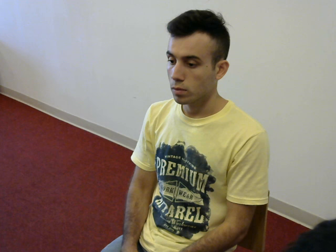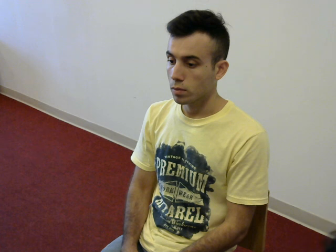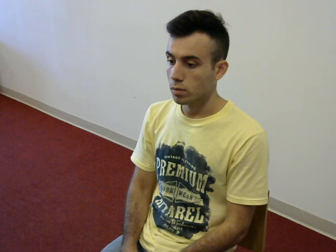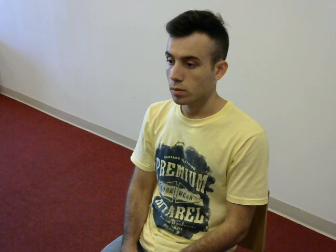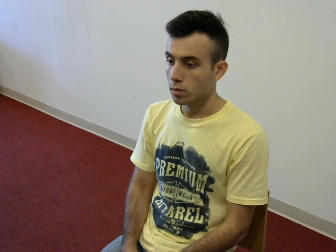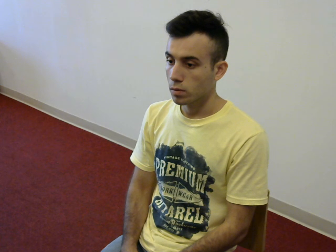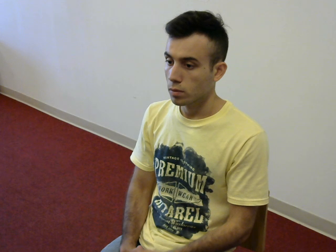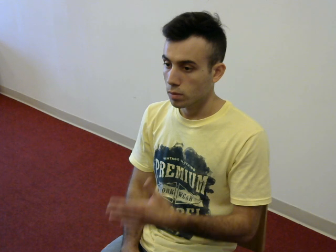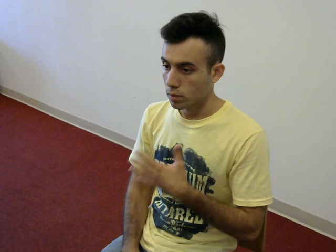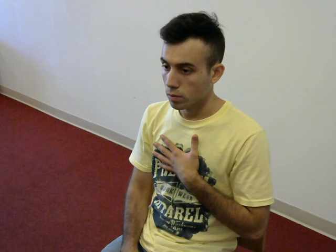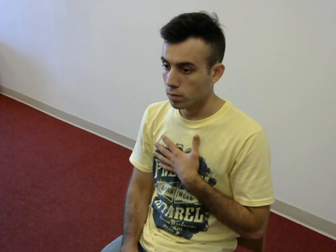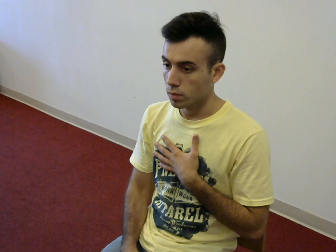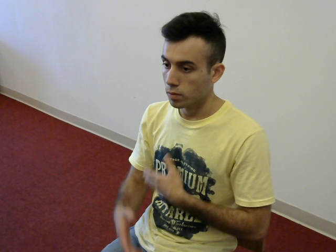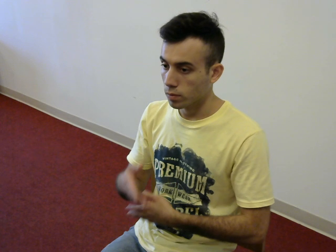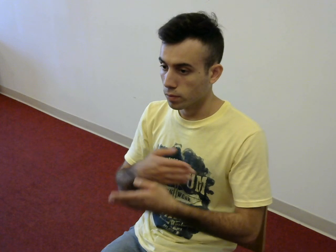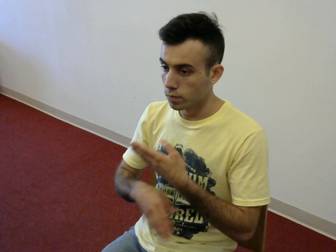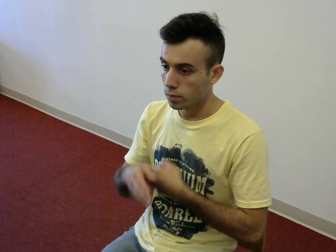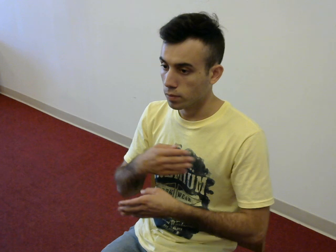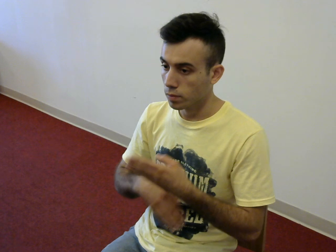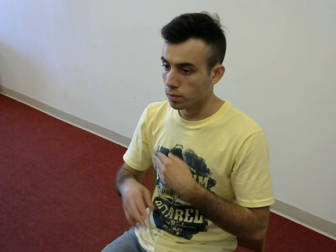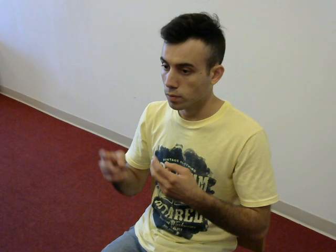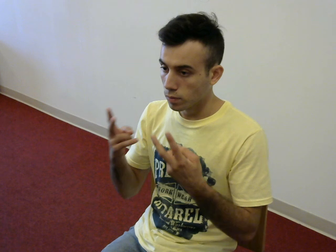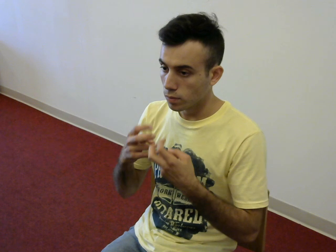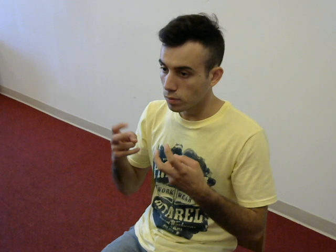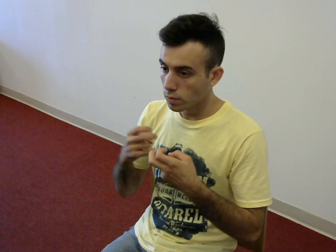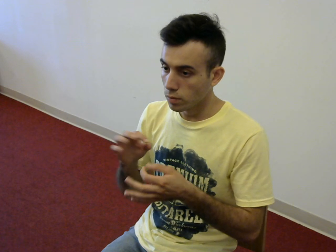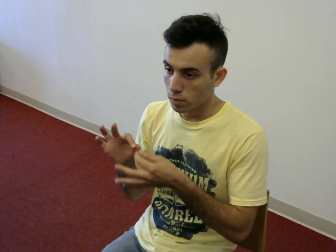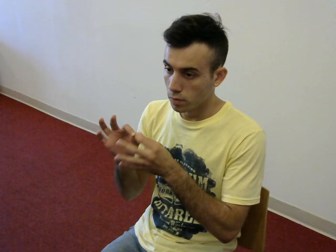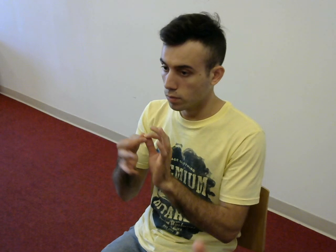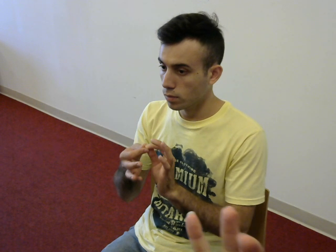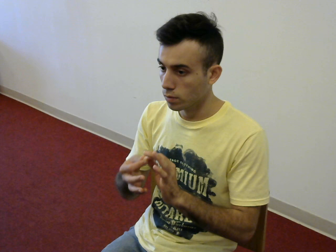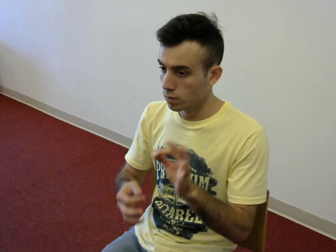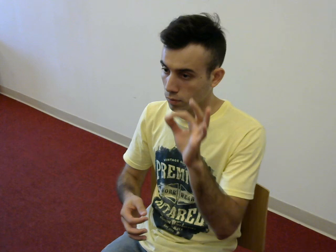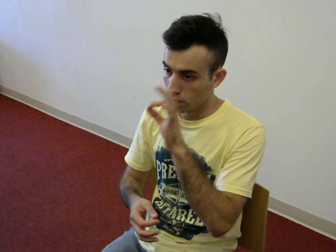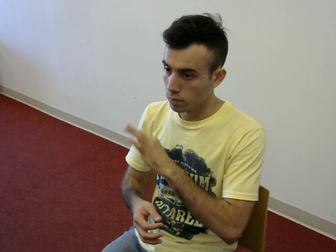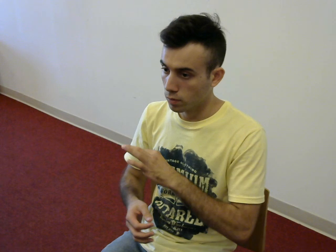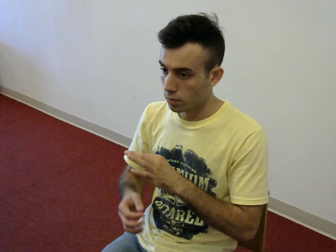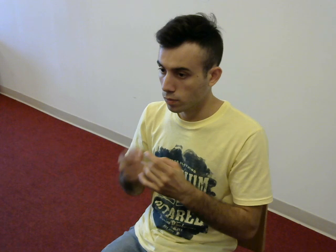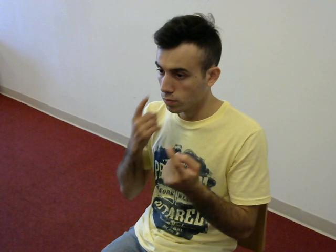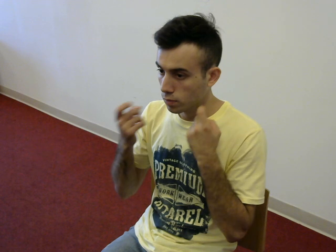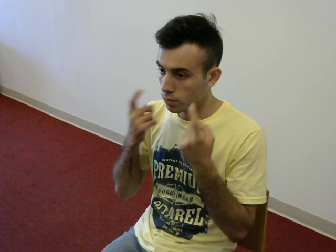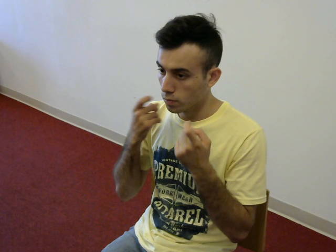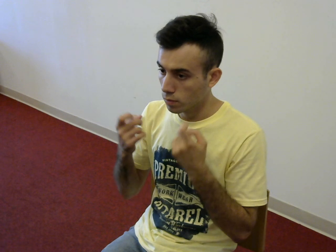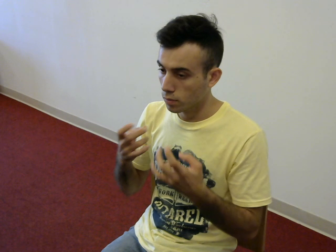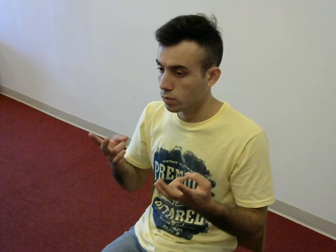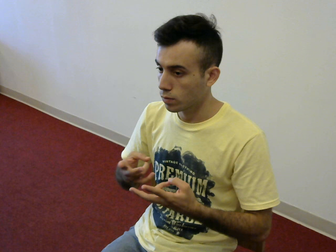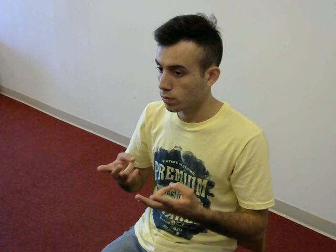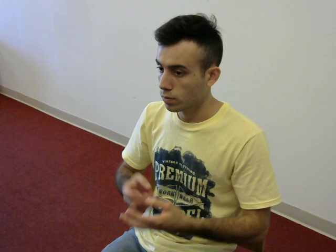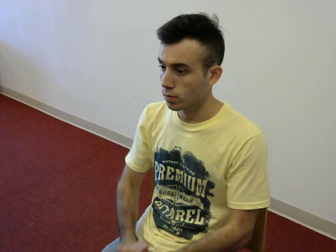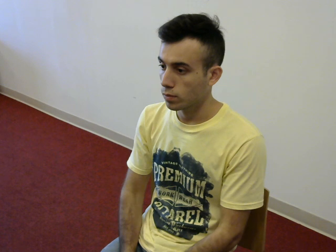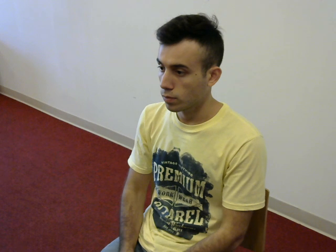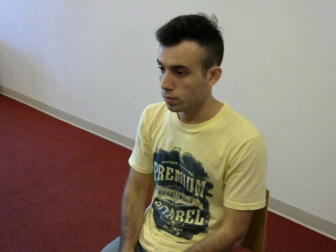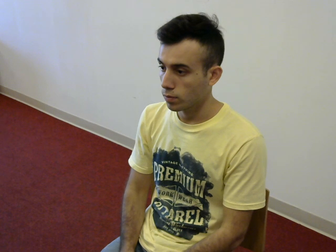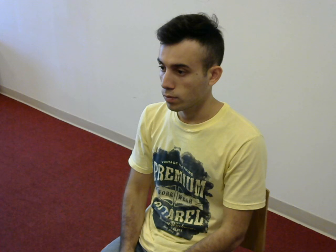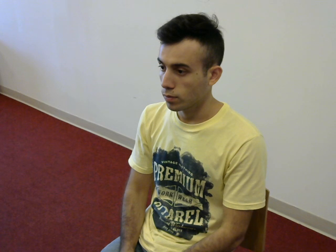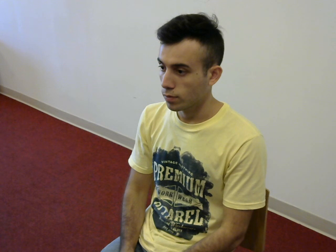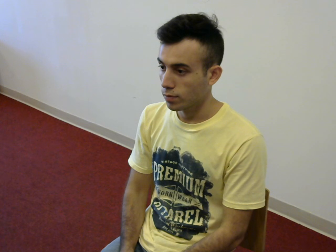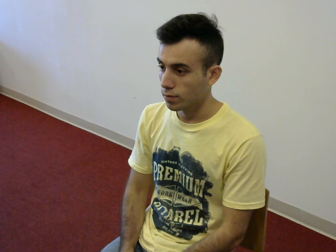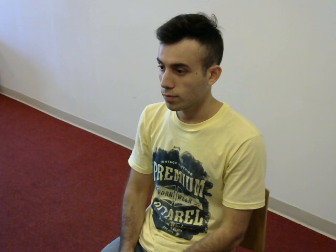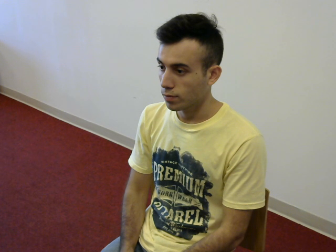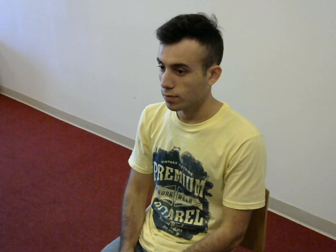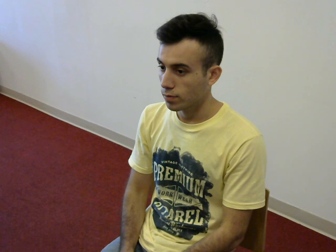Mənə əlillik müayinəsinin nəticəsi barədə məlumat lazımdır